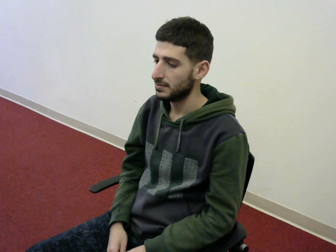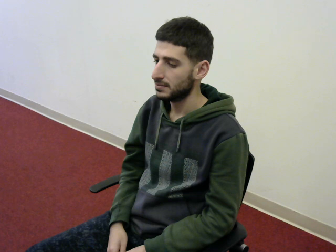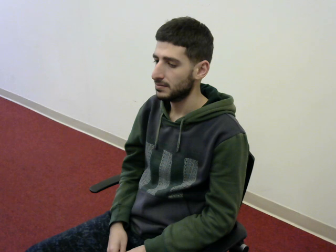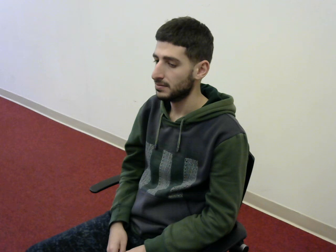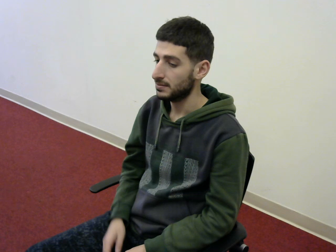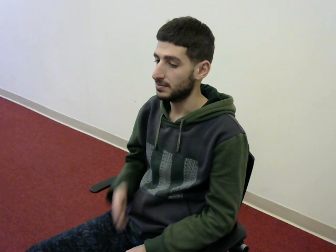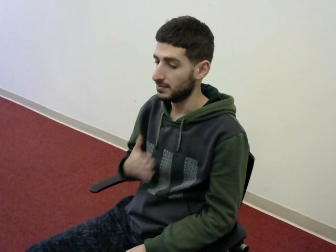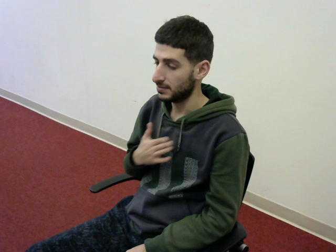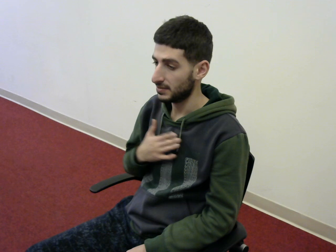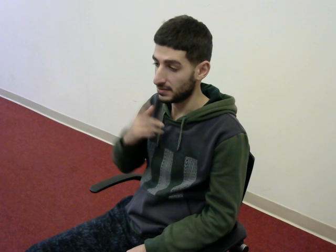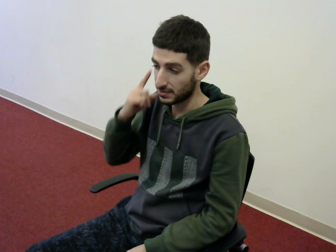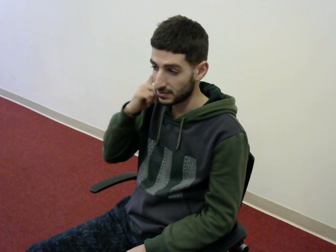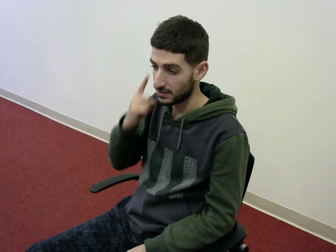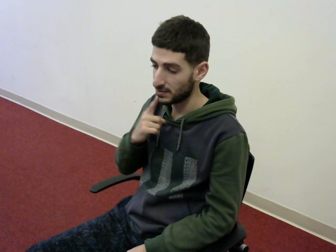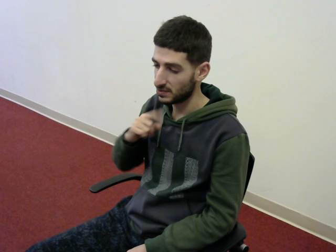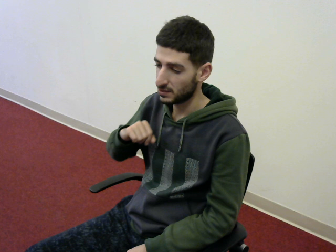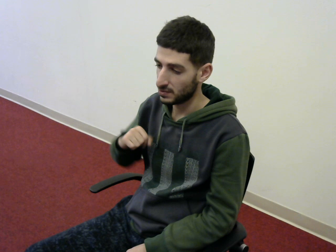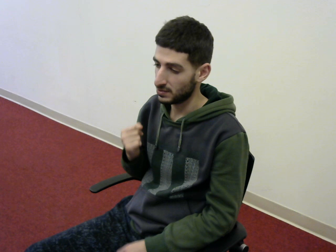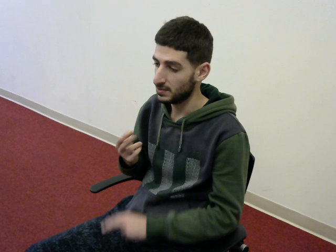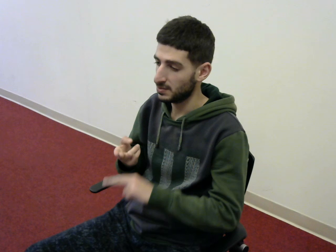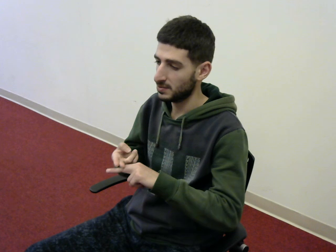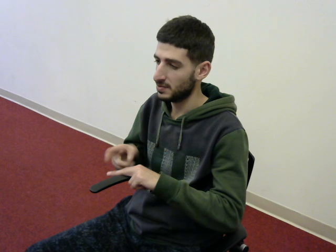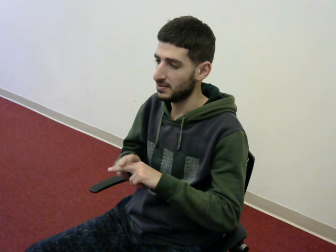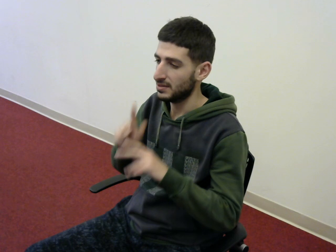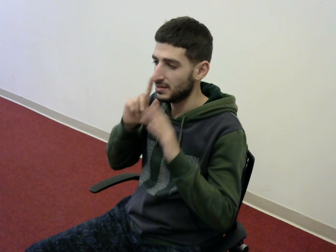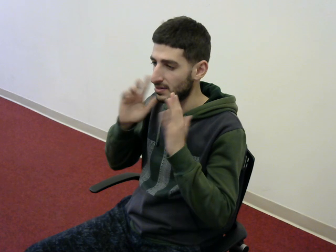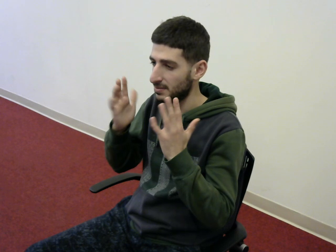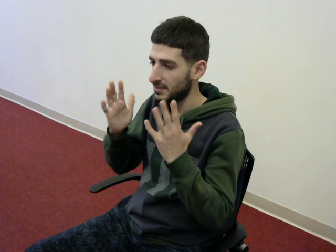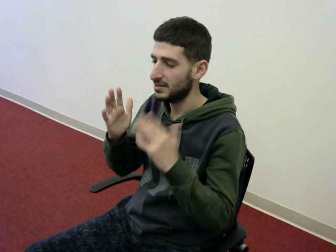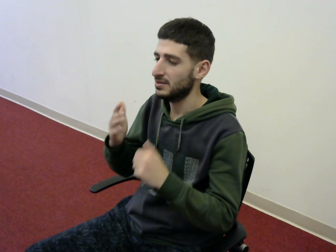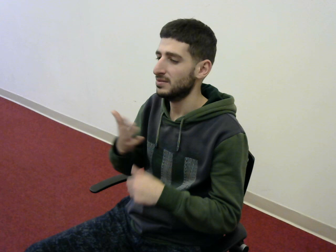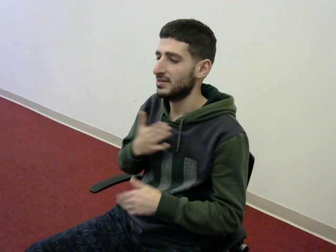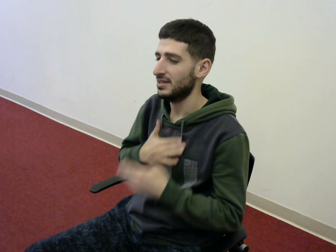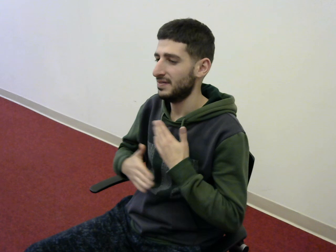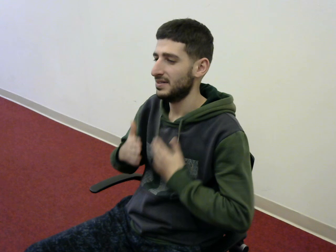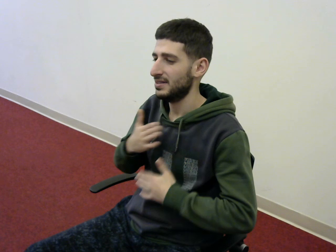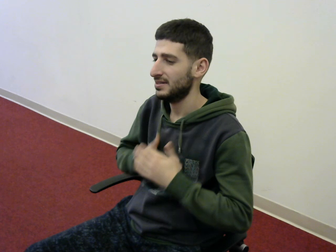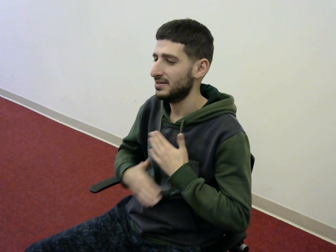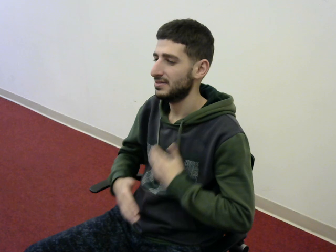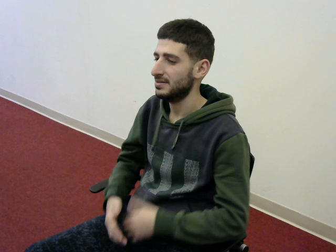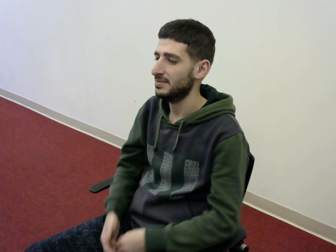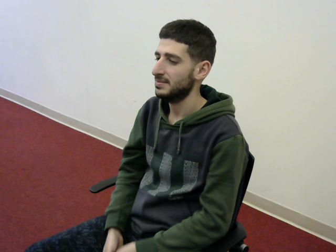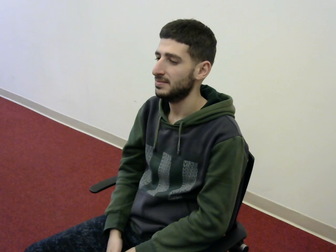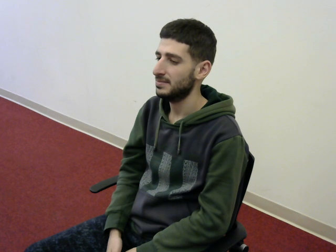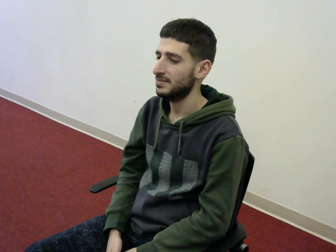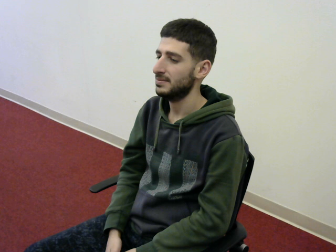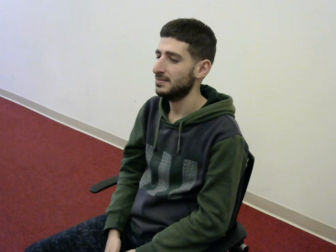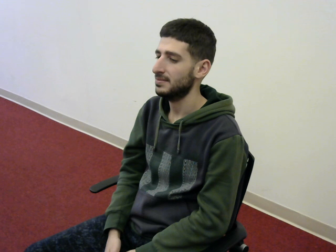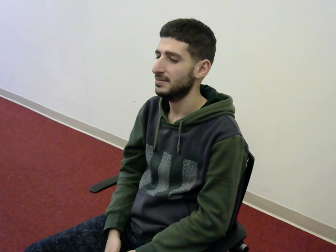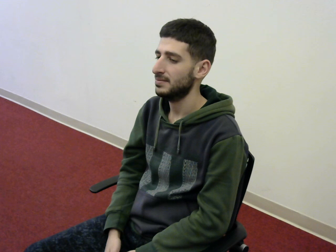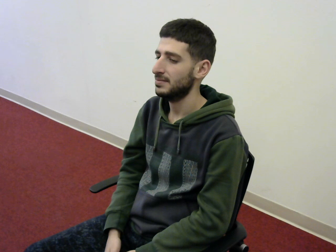Mənim eşitmə məhdudiyyətli dostlarım bu xəbərə sevinəcək